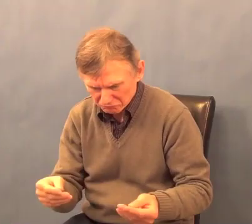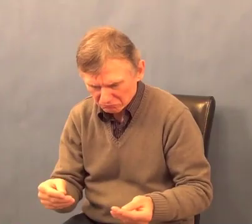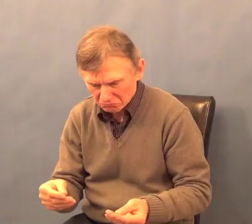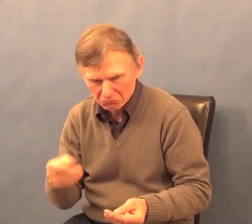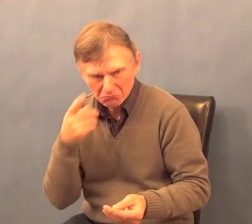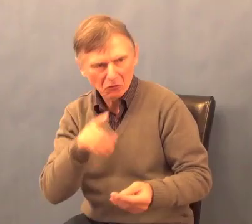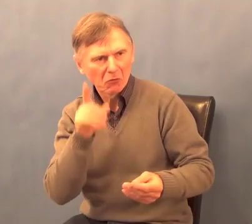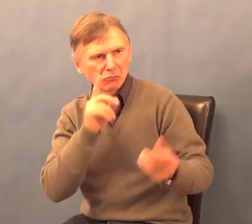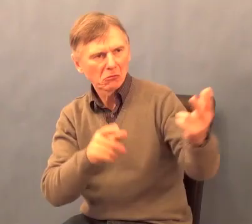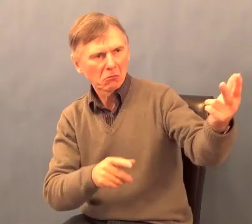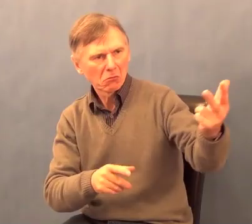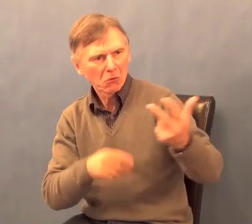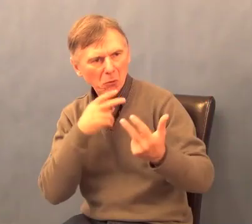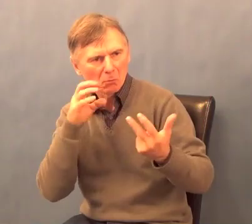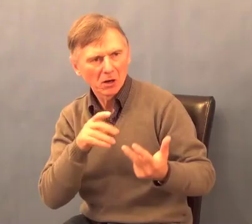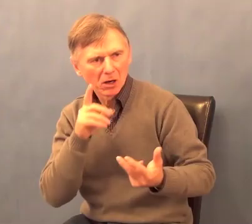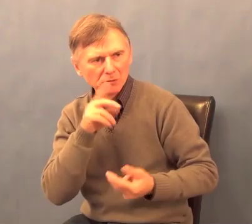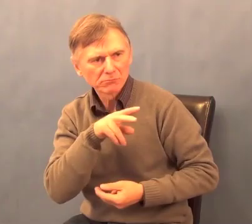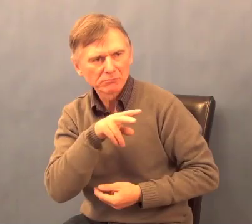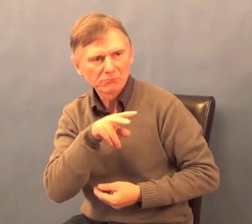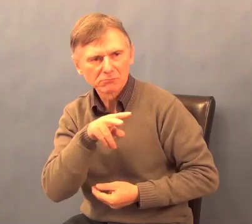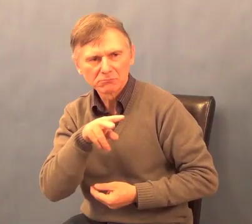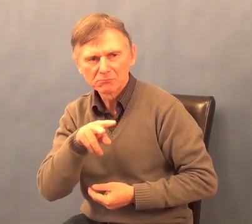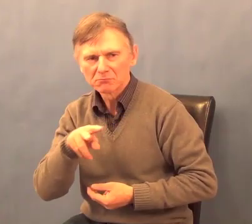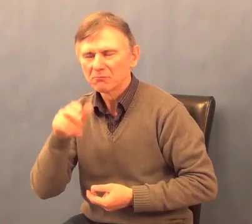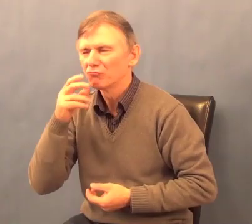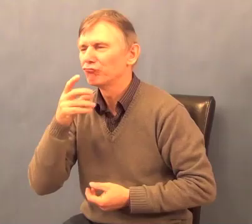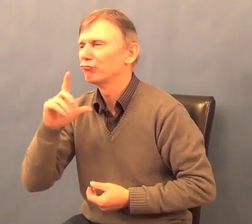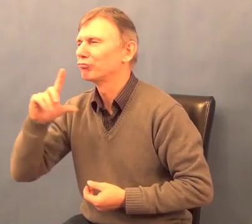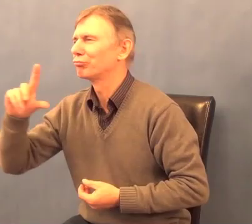Widział idących trzech chłopców jedzących gruszki, podążał za nimi wzrokiem uważnie, minęli go i odeszli.